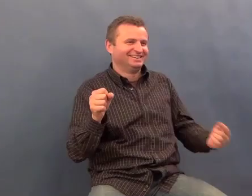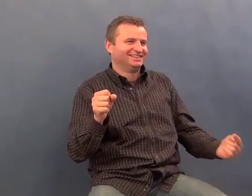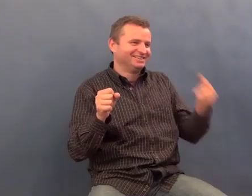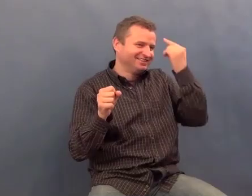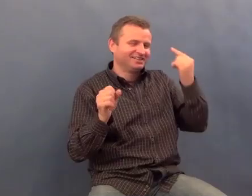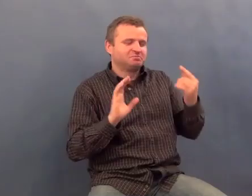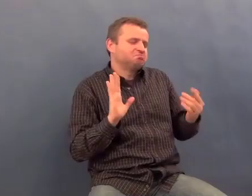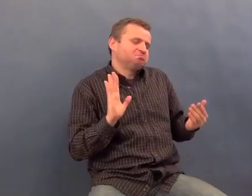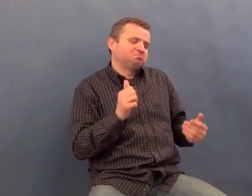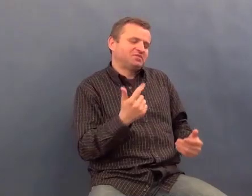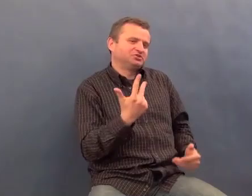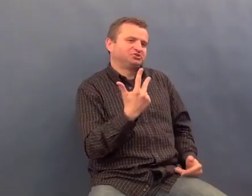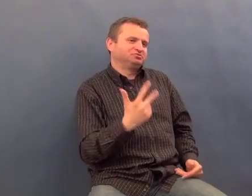Nie, jeden, dwa, trzy obrazki. Nie.